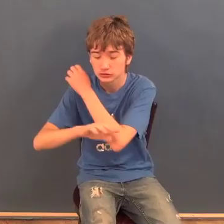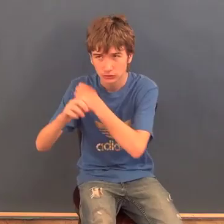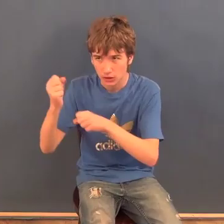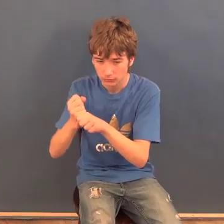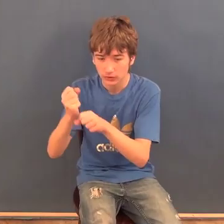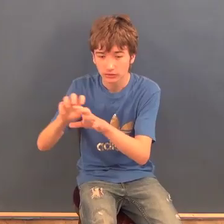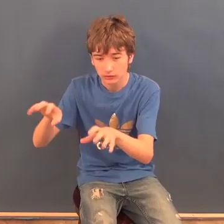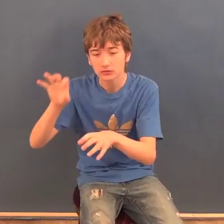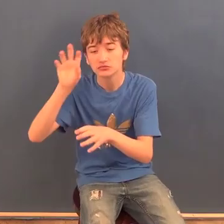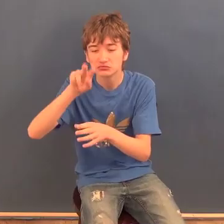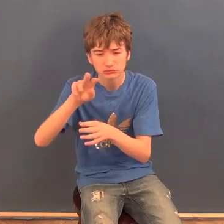Wchodzi na kamień.